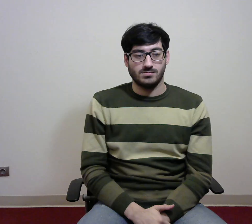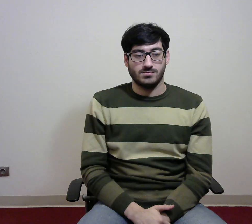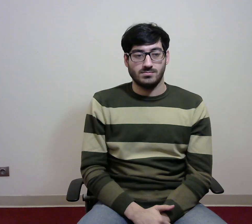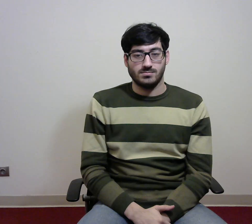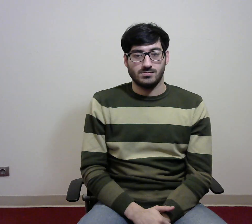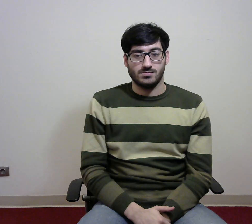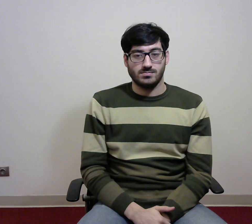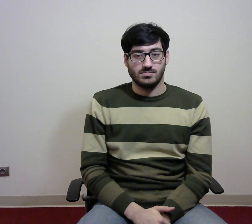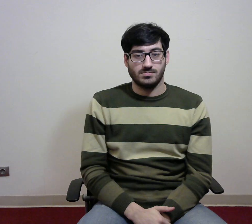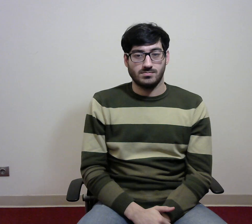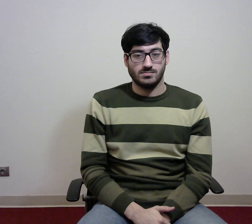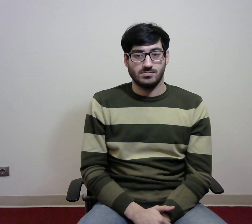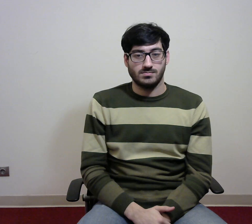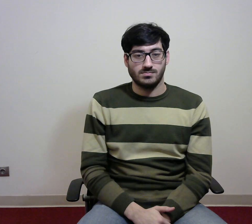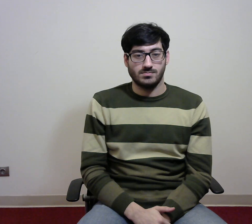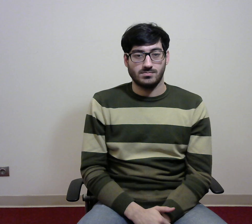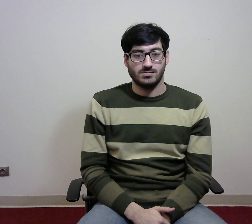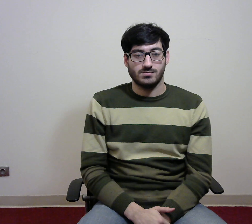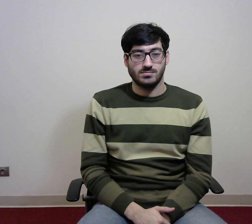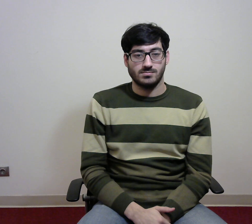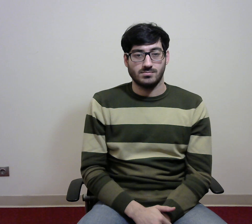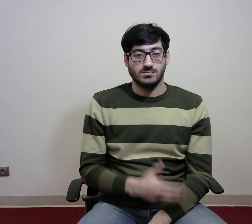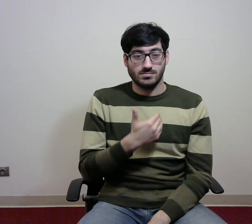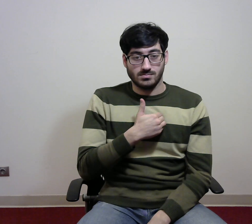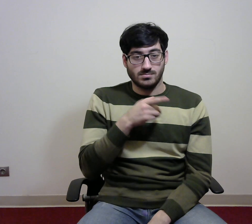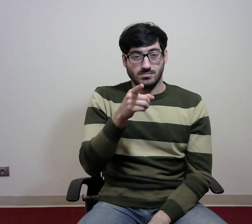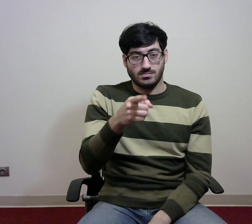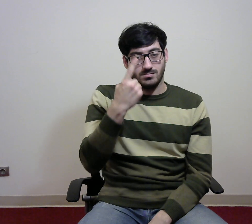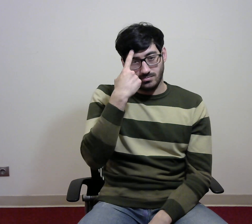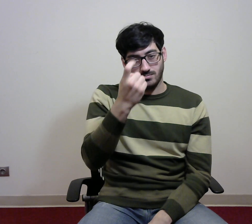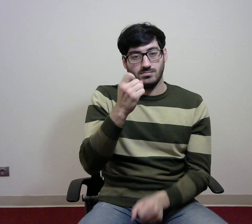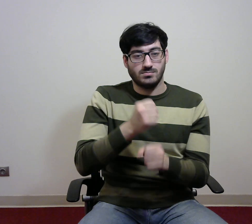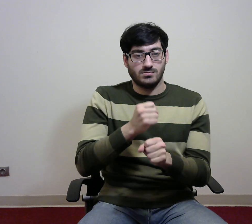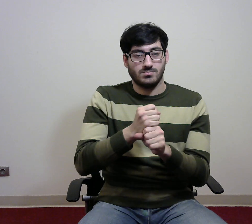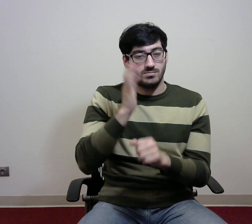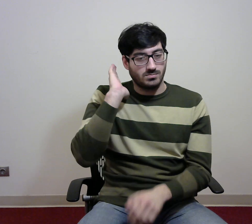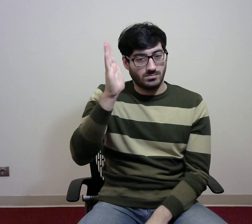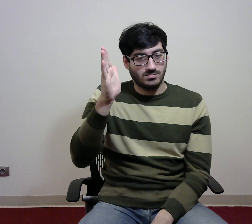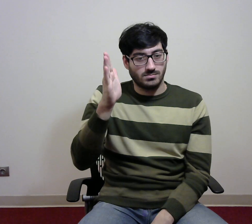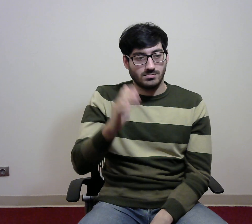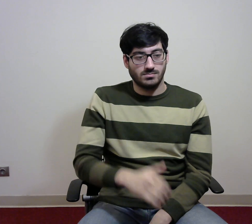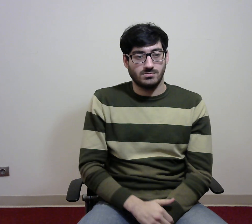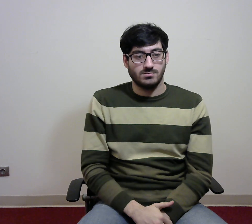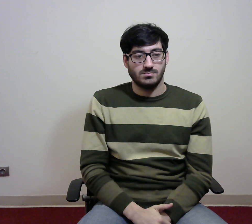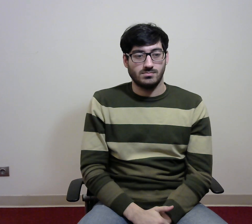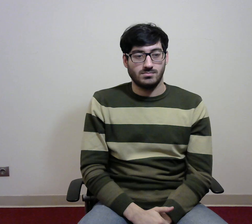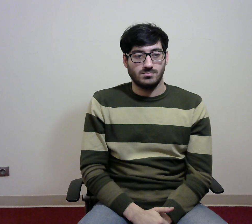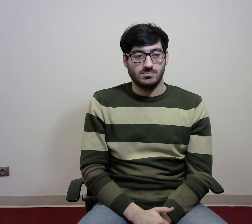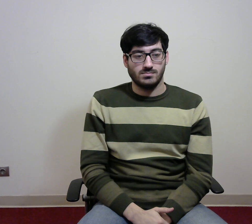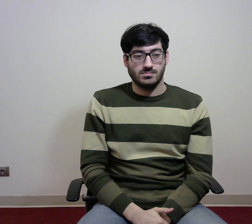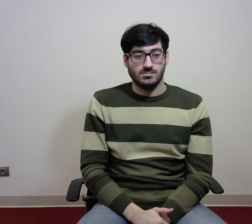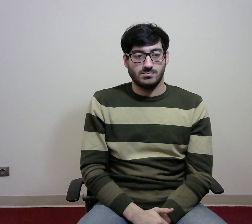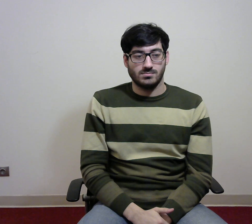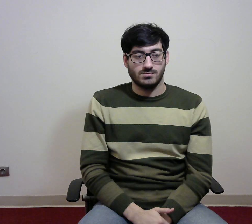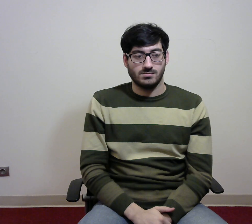Mən sizə xəbər edəcəyəm